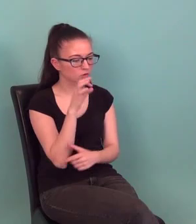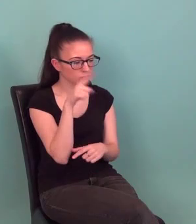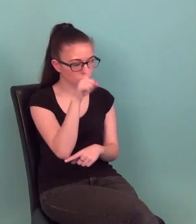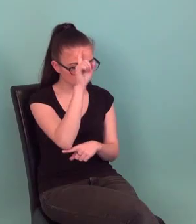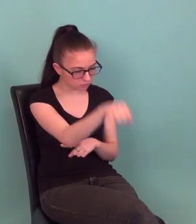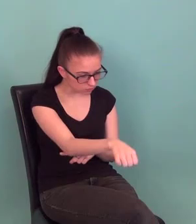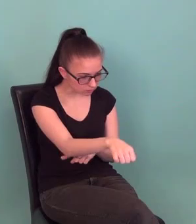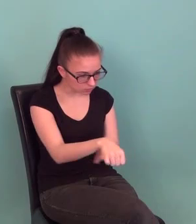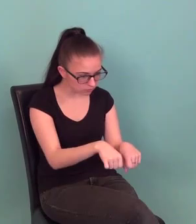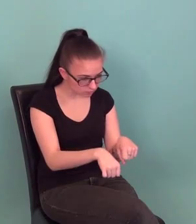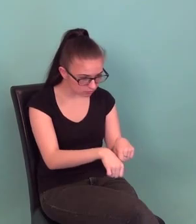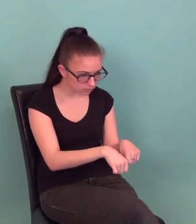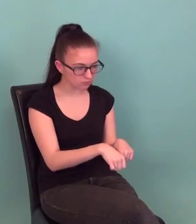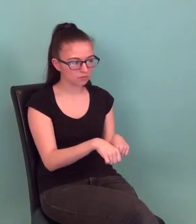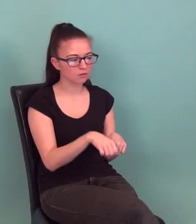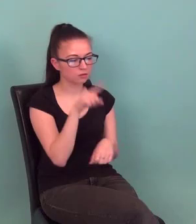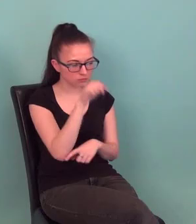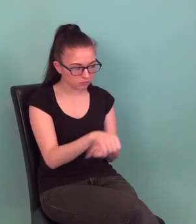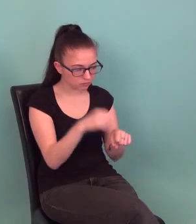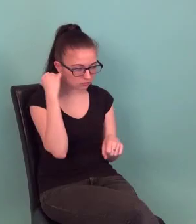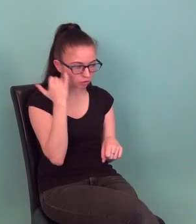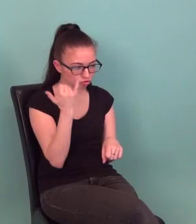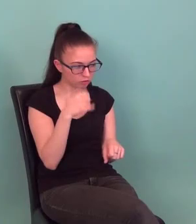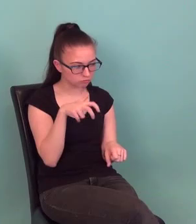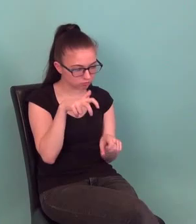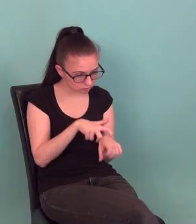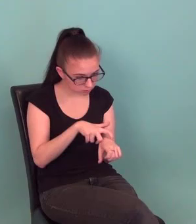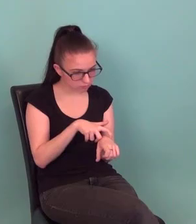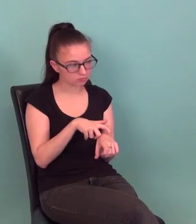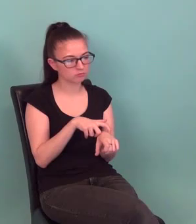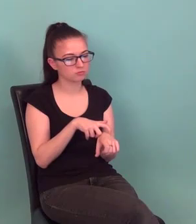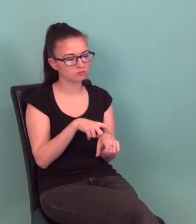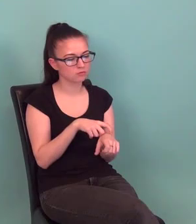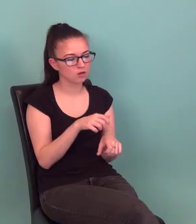Rowerzysta wychyla się do przodu i jedzie, na drugim obrazku jest rowerzysta, a z tyłu roweru siedzi dziecko.